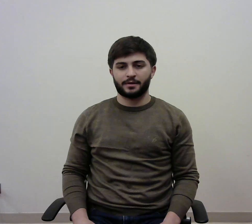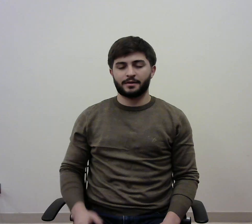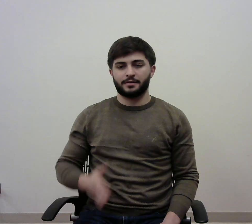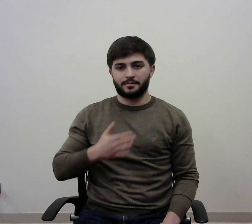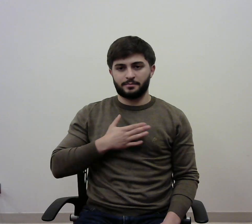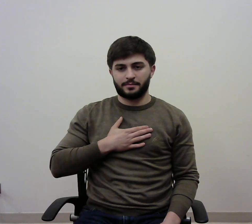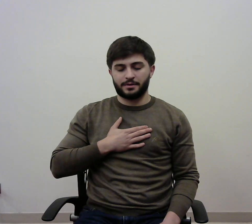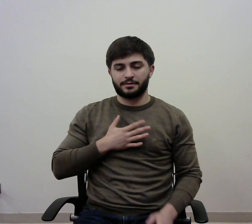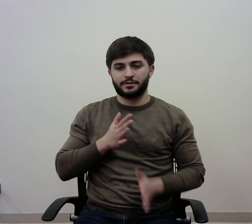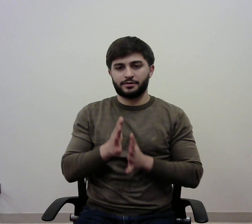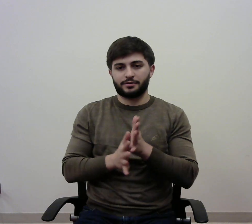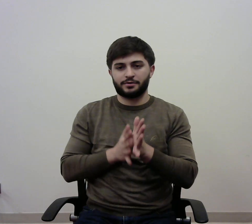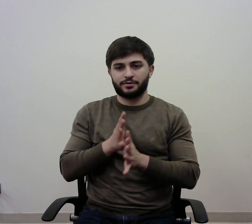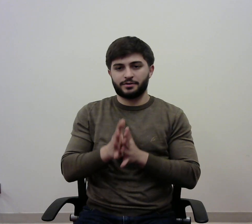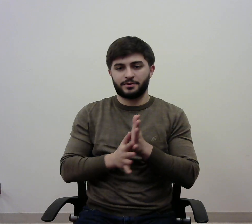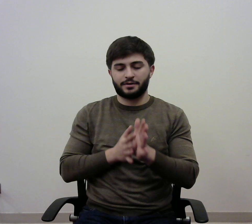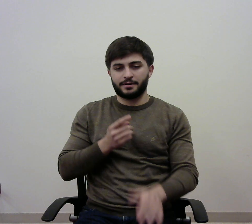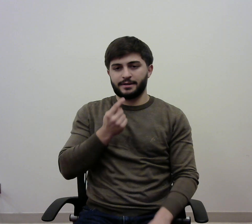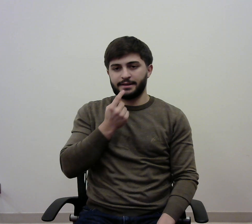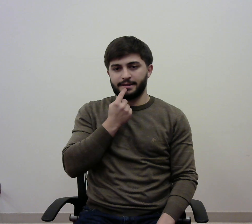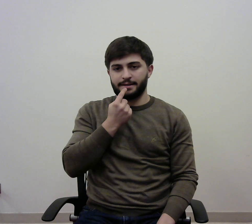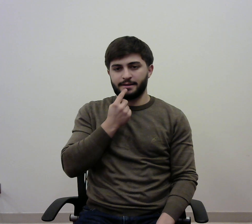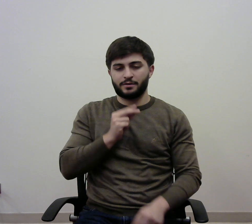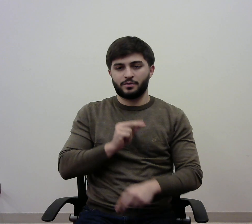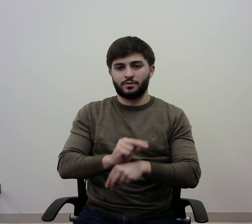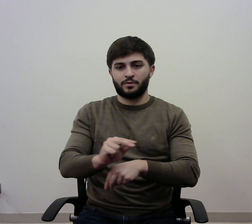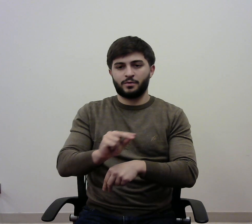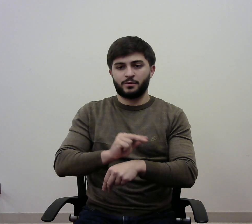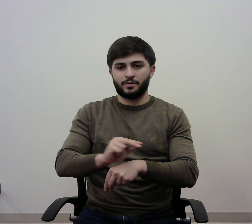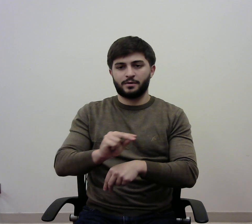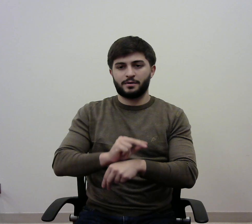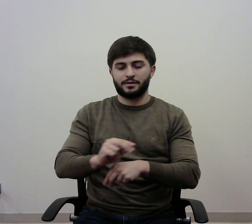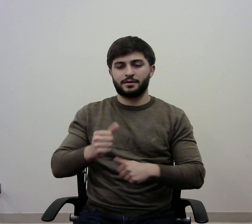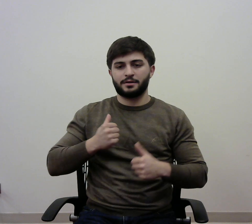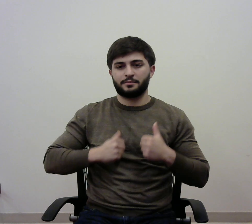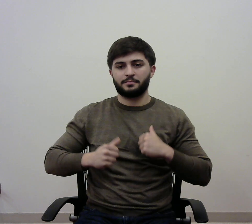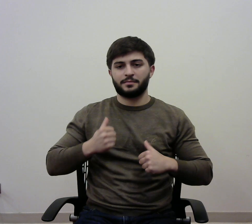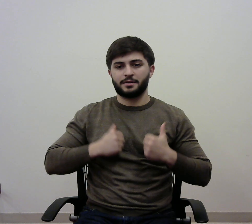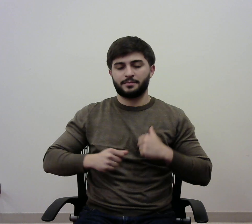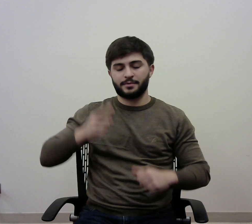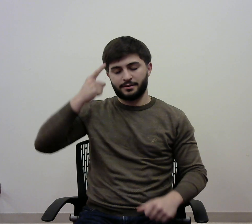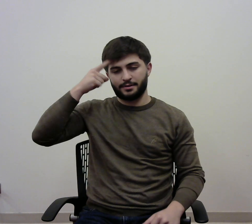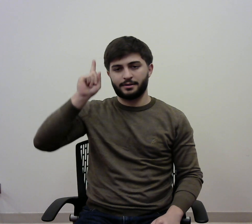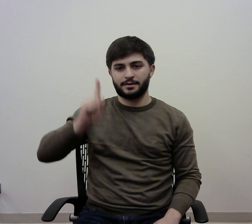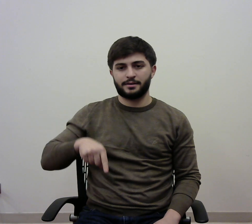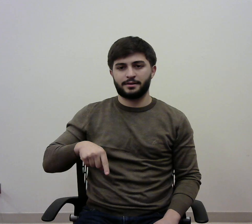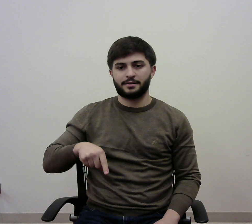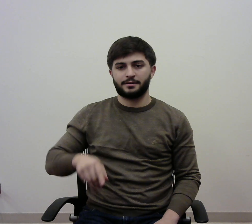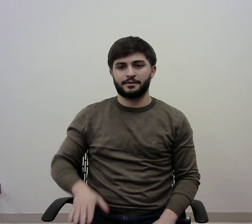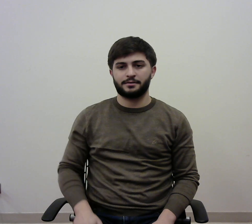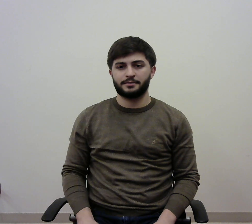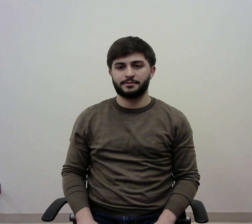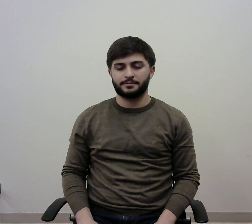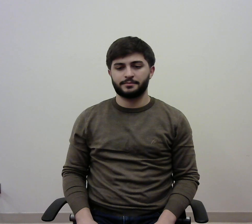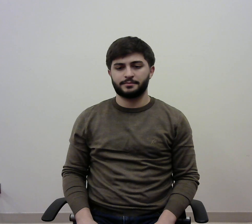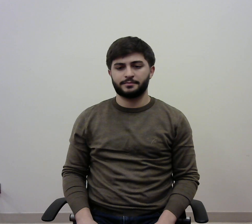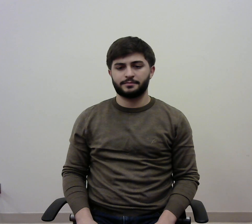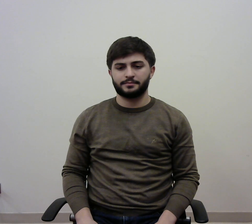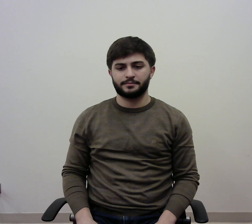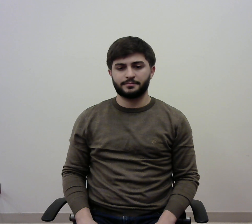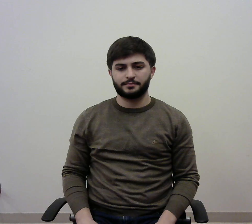Mən işarə dilini öyrədən müəllim tanıyıram